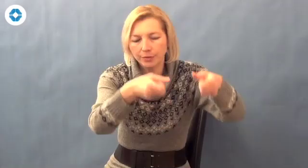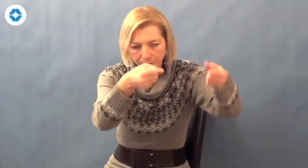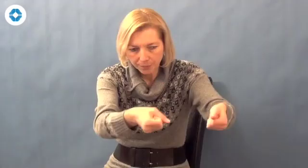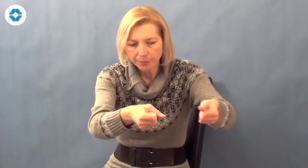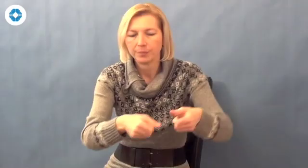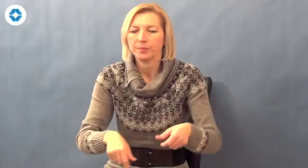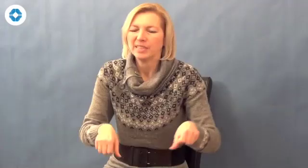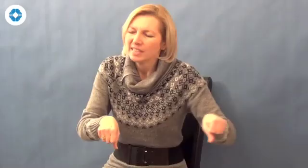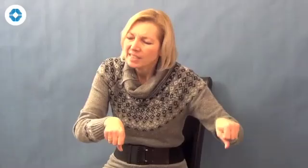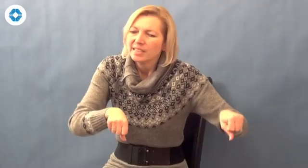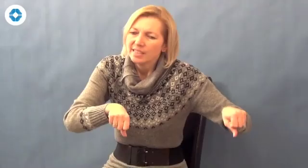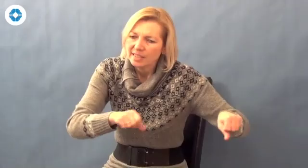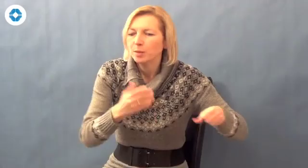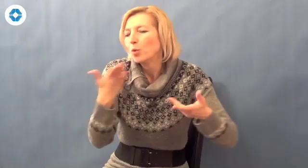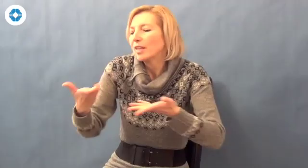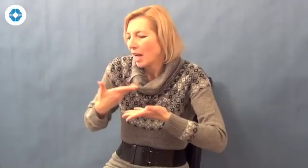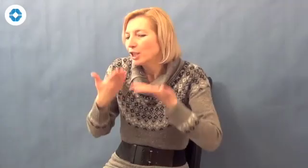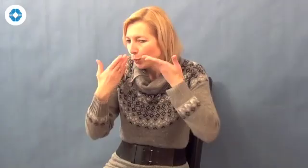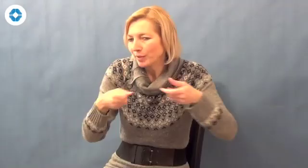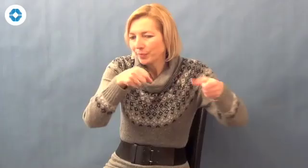Kulejący chłopiec trzyma rower i dziękuje chłopcom za postawienie na nim kosza.